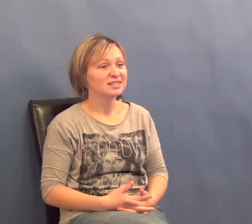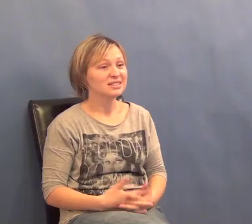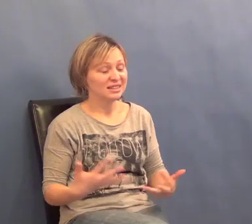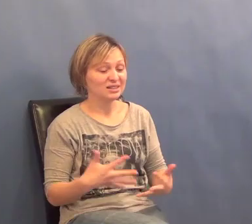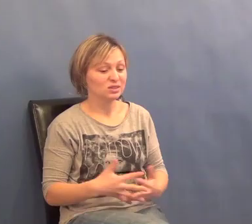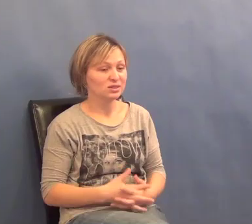Za dużo.